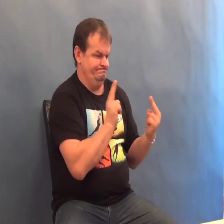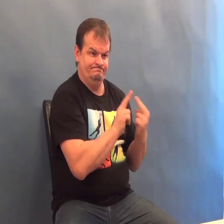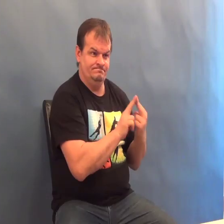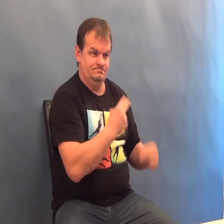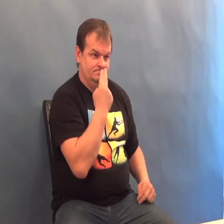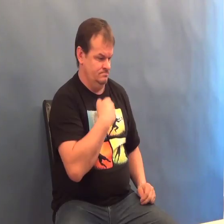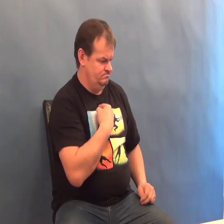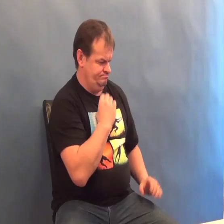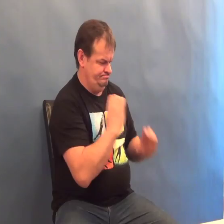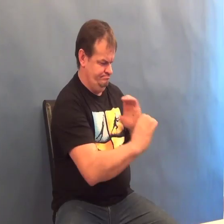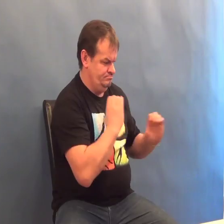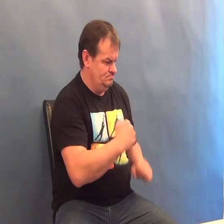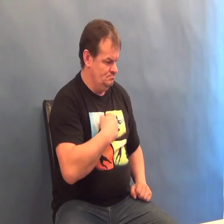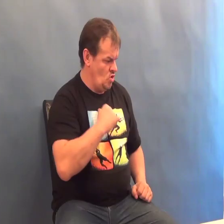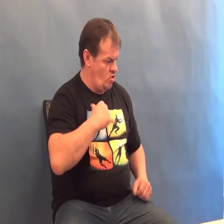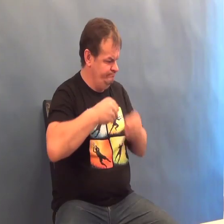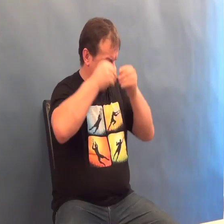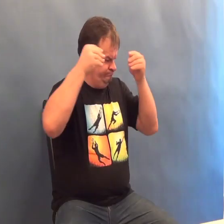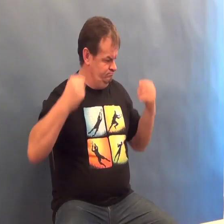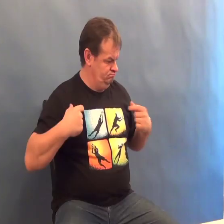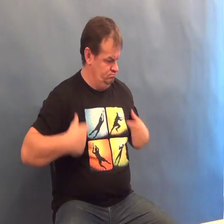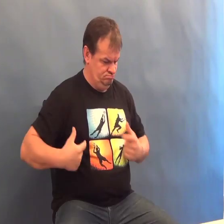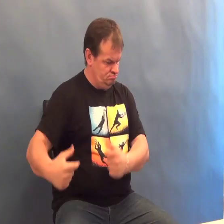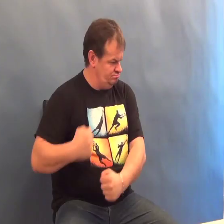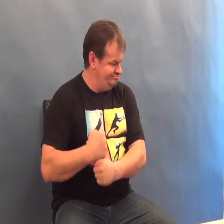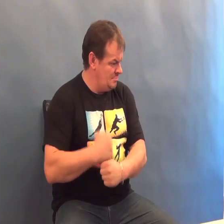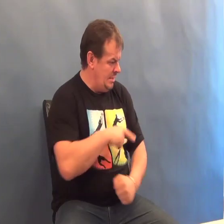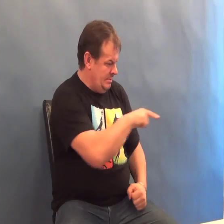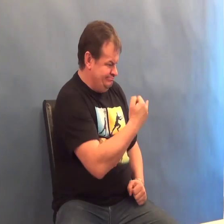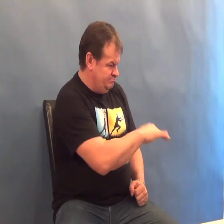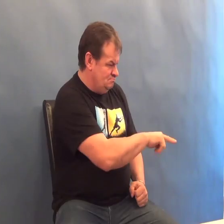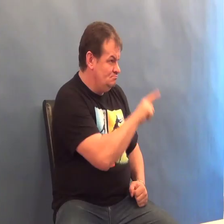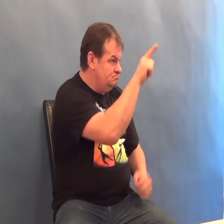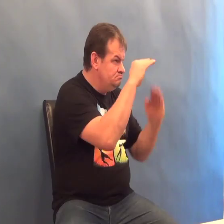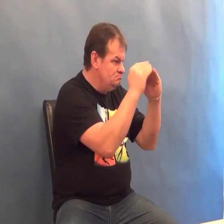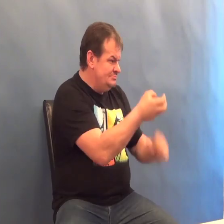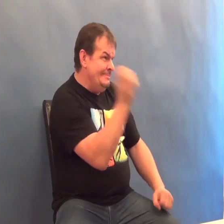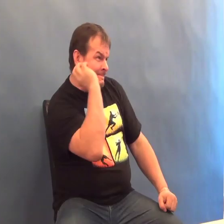Charlie Chaplin rozmawia z dzieckiem i mówi mu: Ja będę nosił okna i pracował, a ty rzucisz kamieniem w okna.